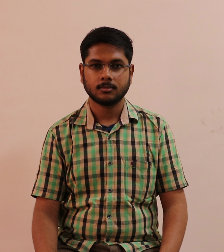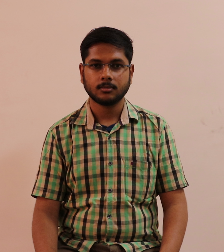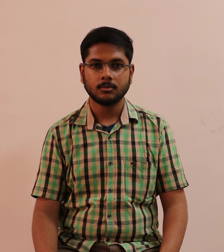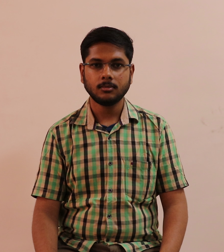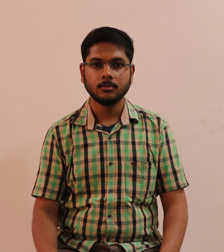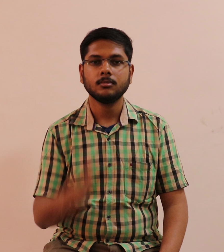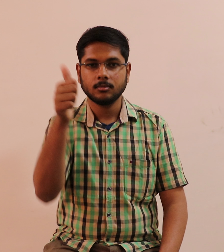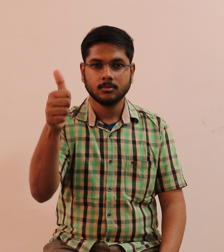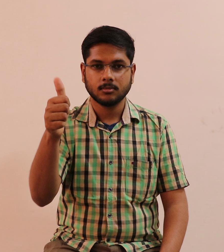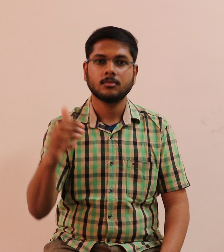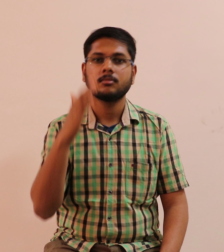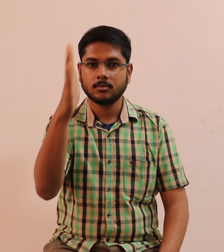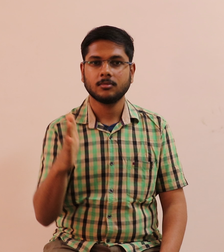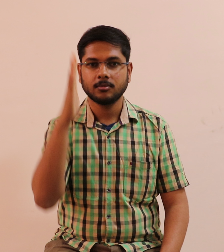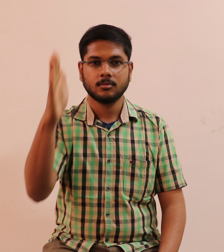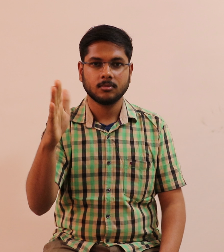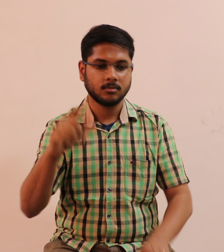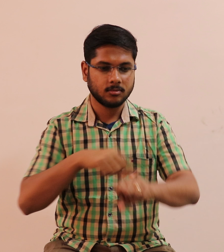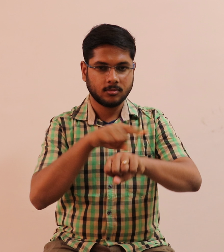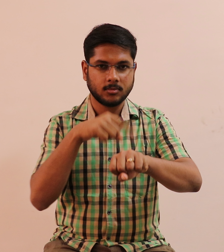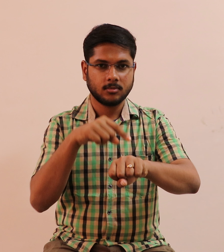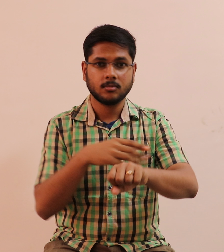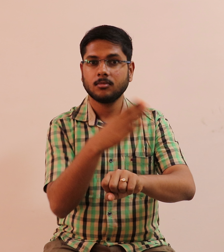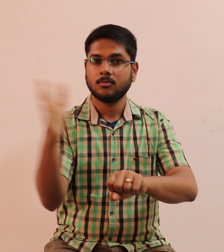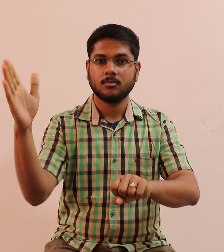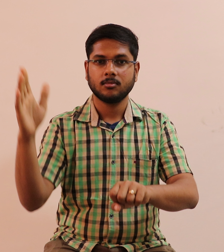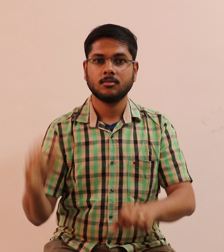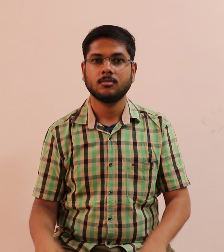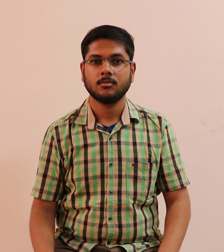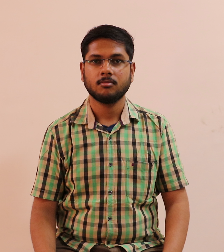when will the train leave